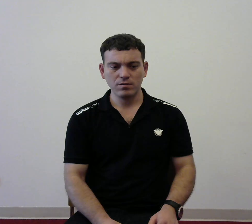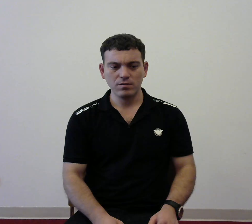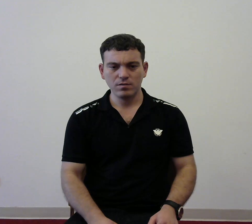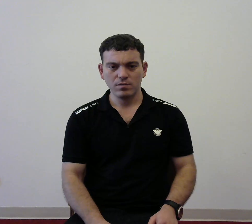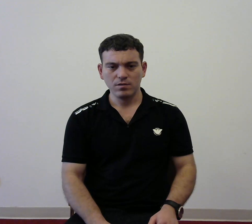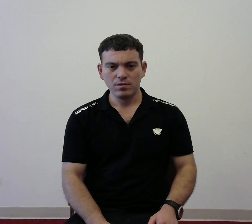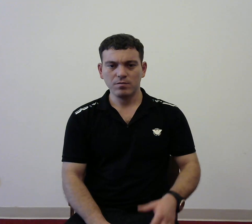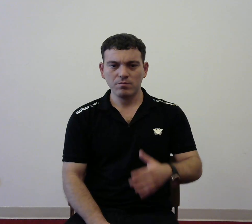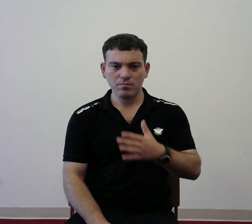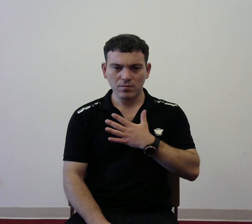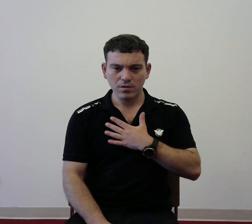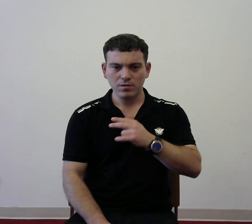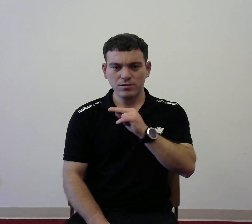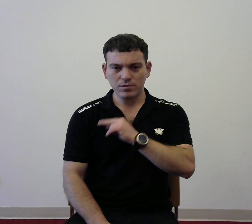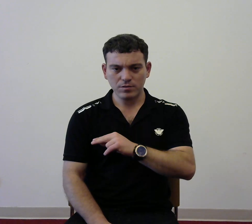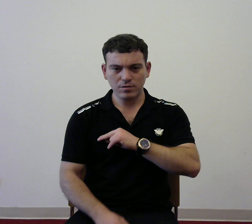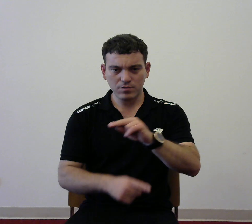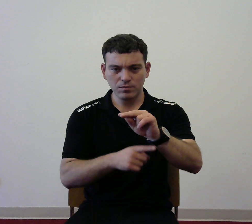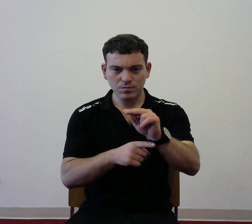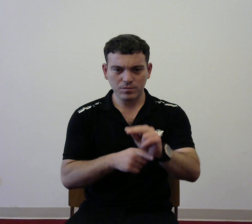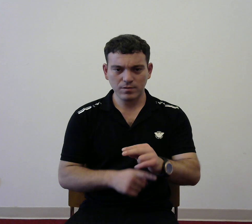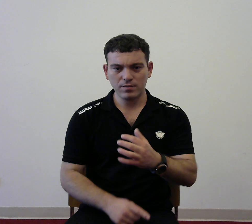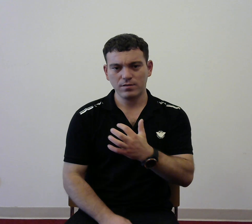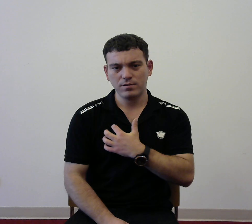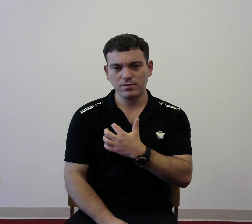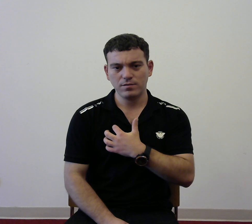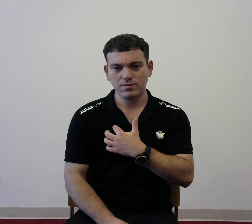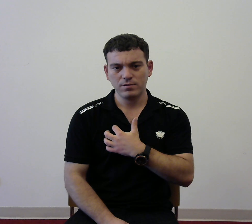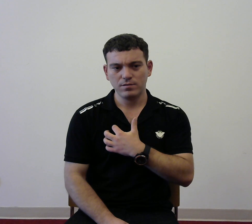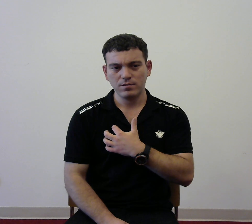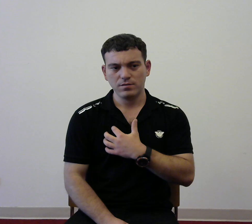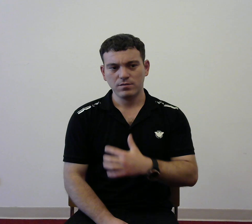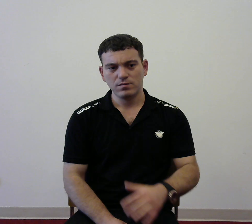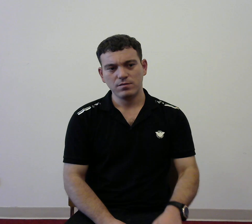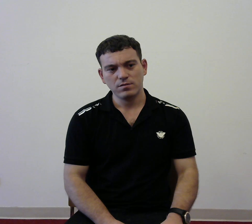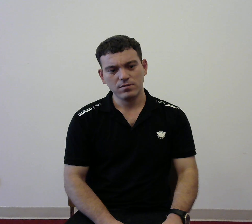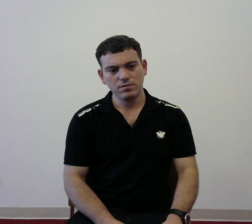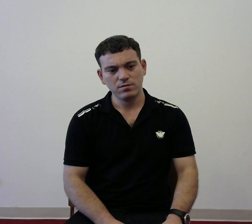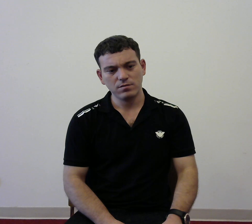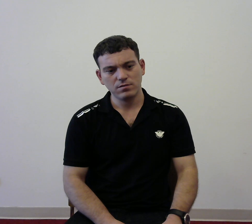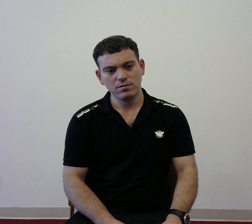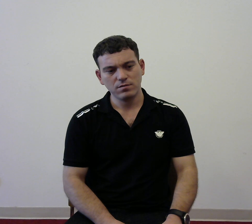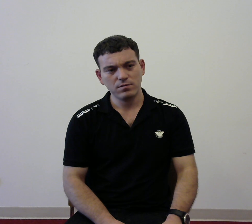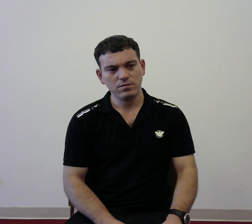Mən işə düzəlmək istəyirəm